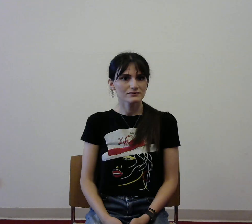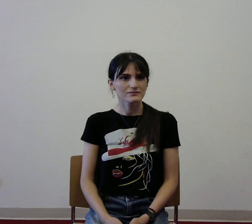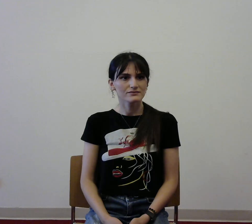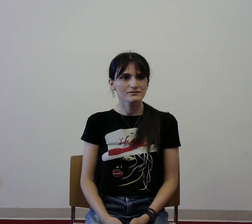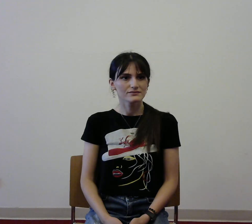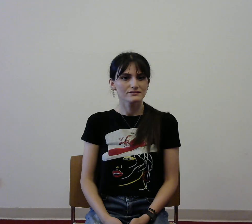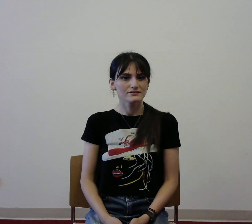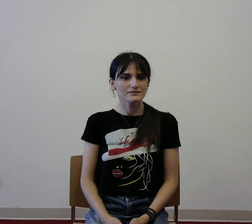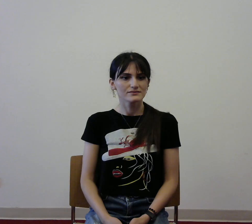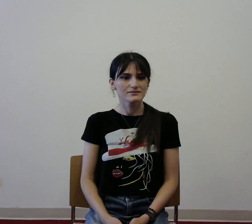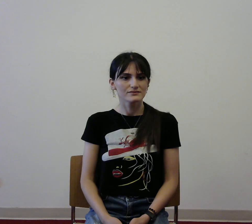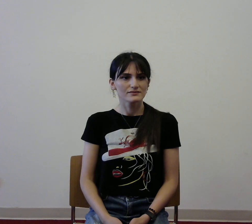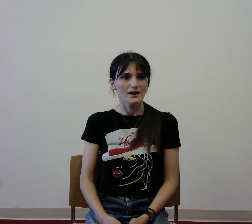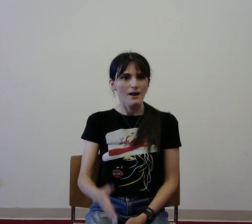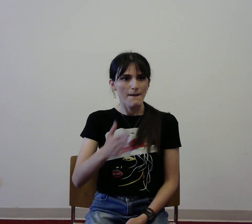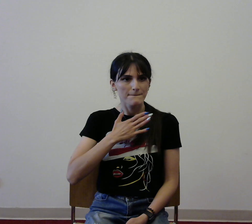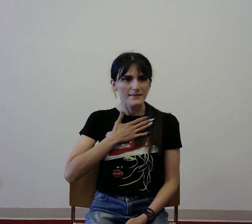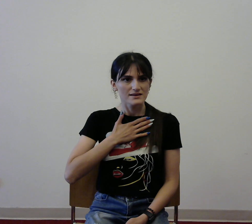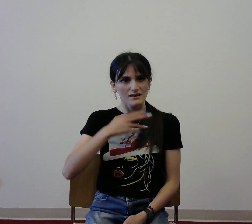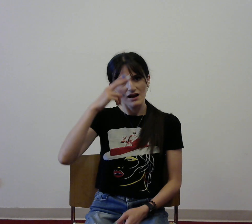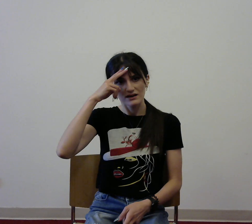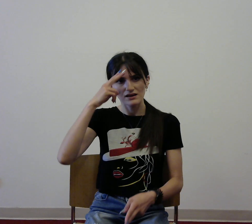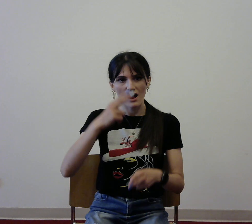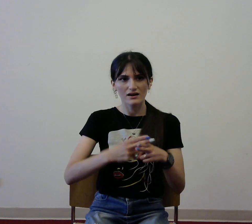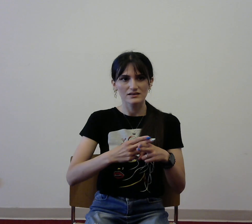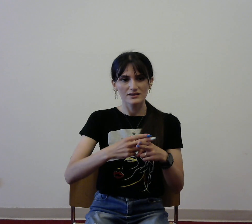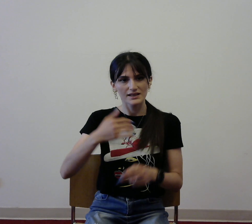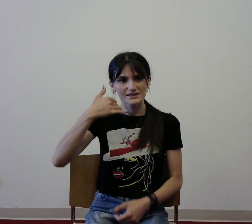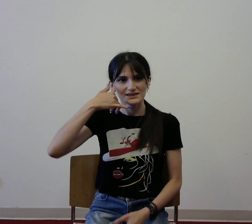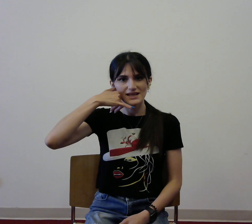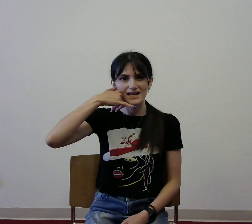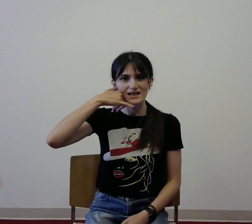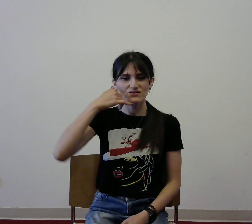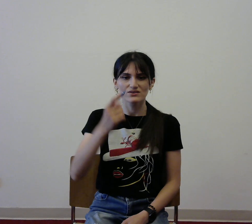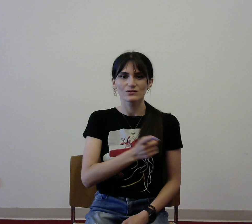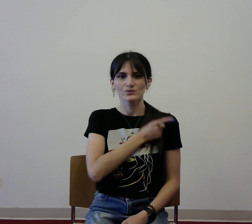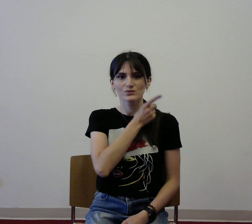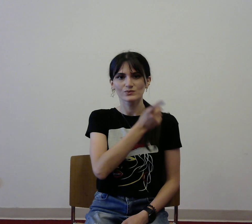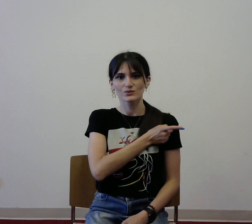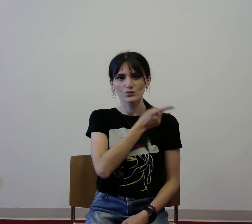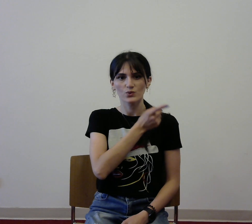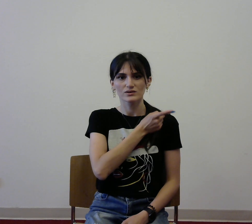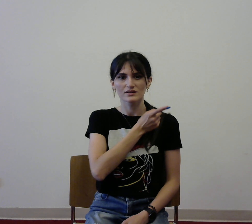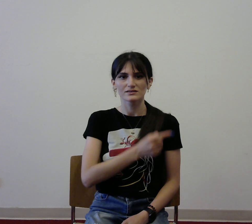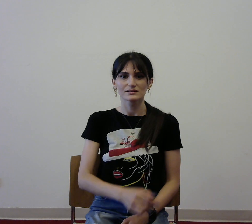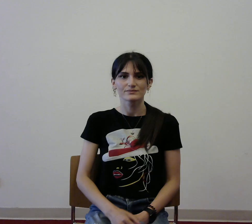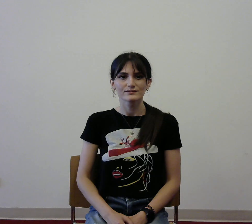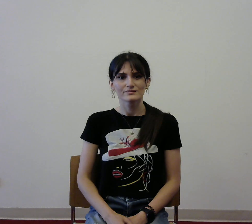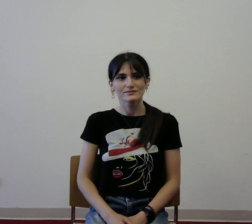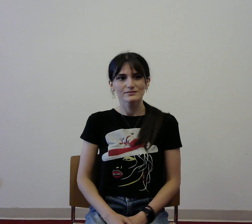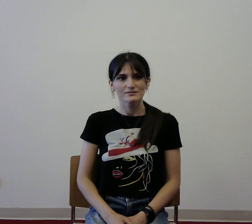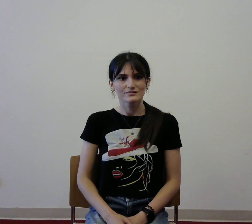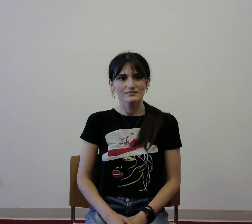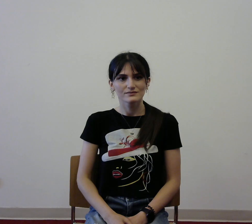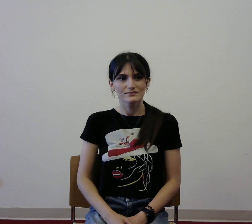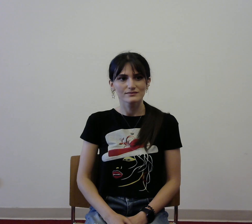Mənim qardaşım telefon ustasıdır